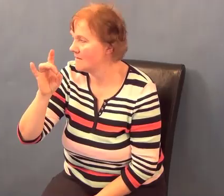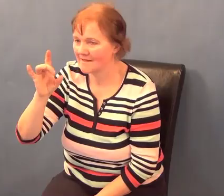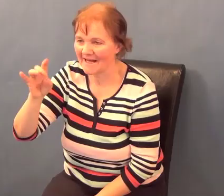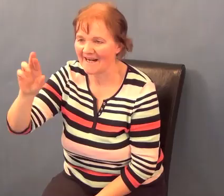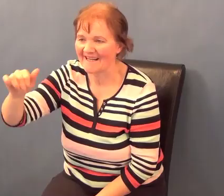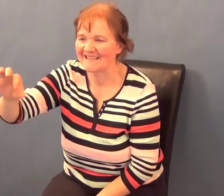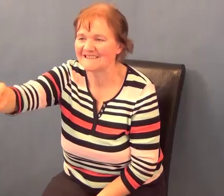Gips...